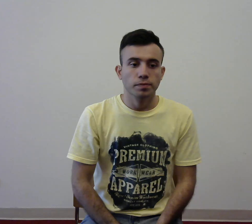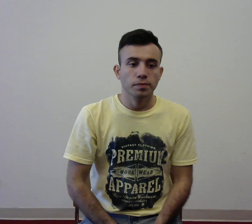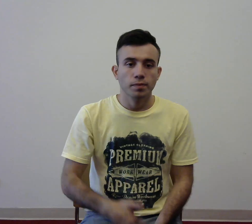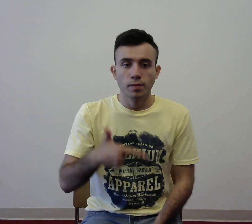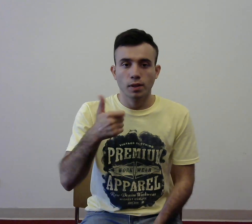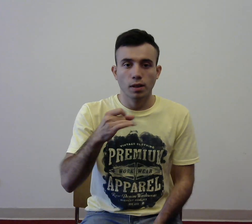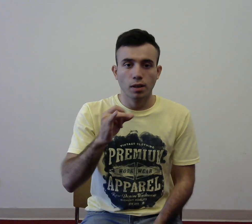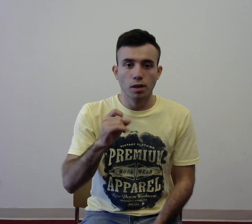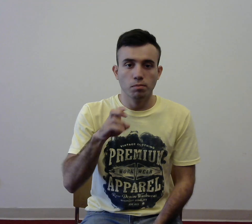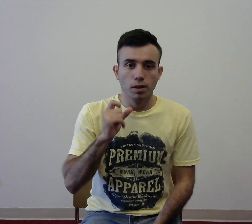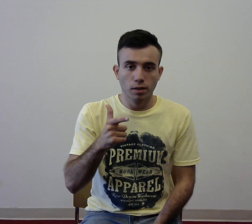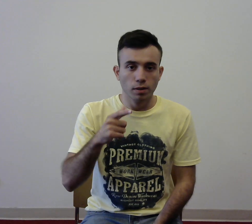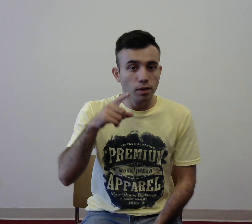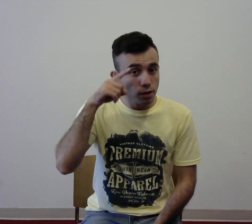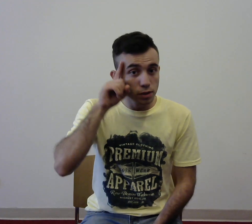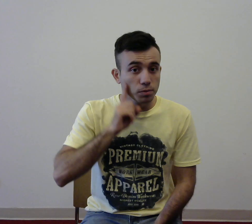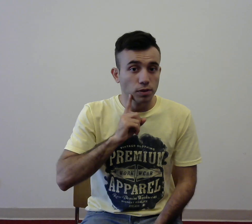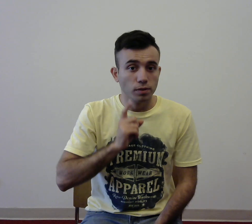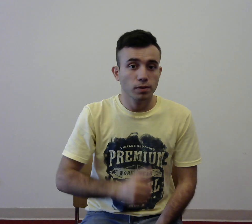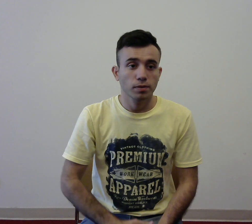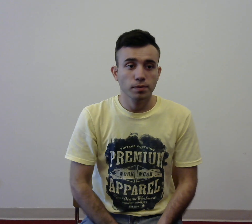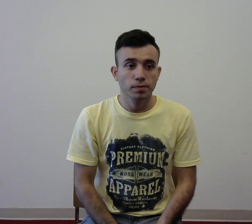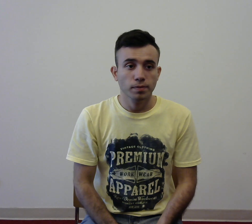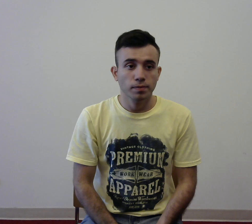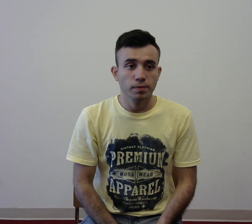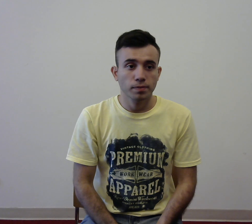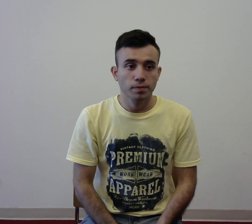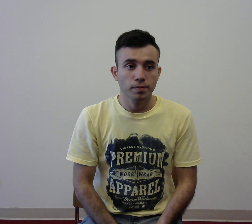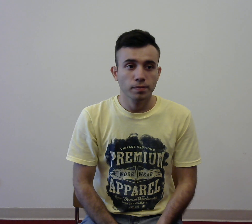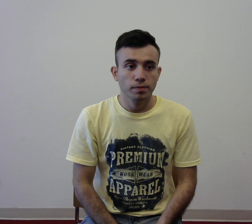Qarabağ Azərbaycandır!